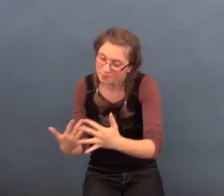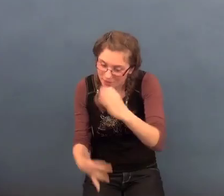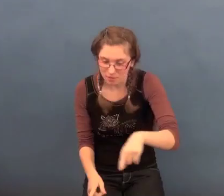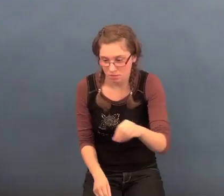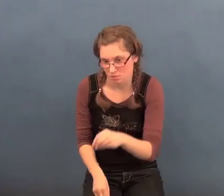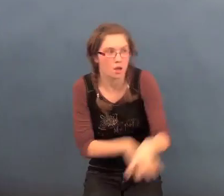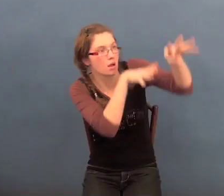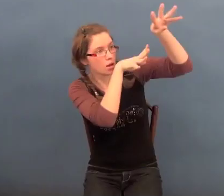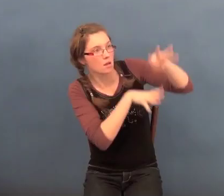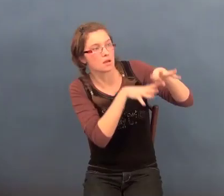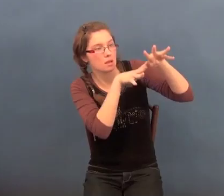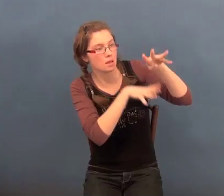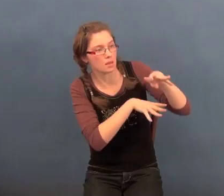Wszyscy patrzą na niego zdziwieni.